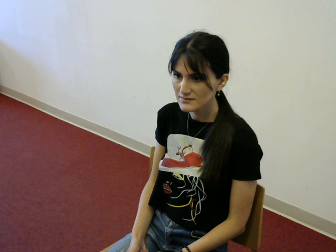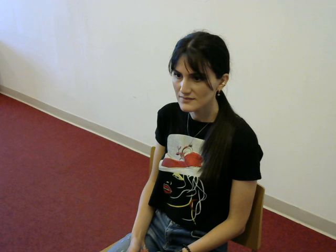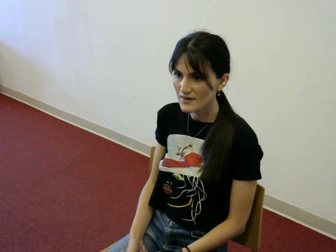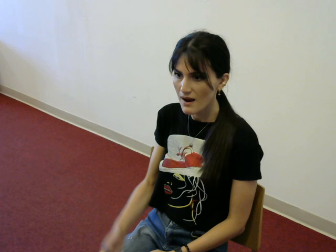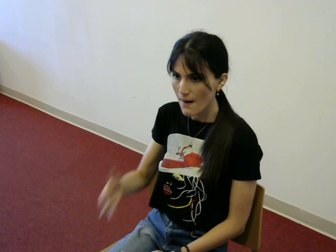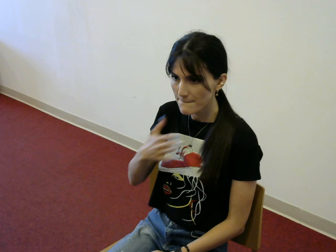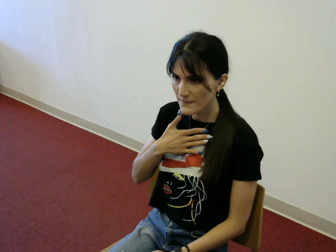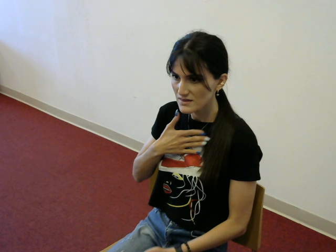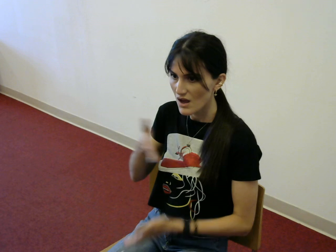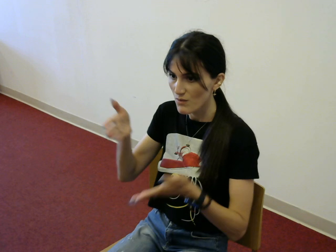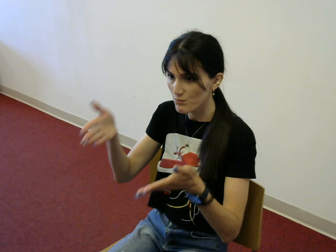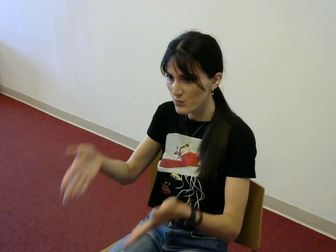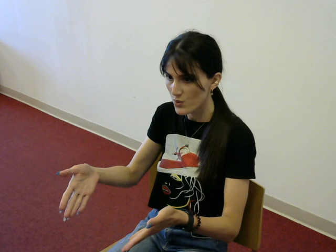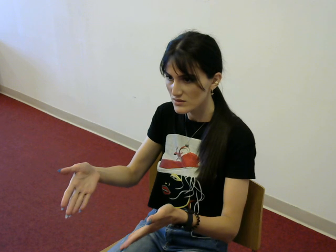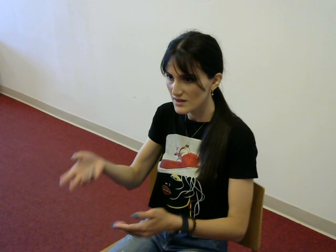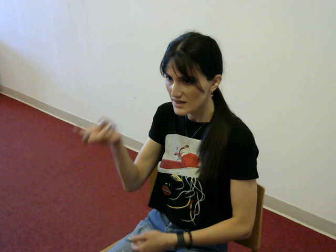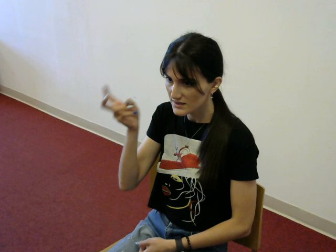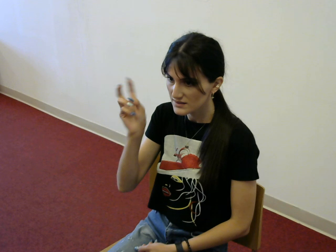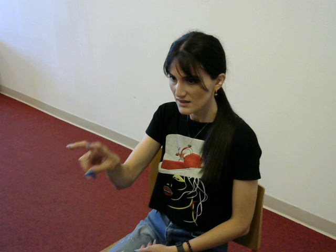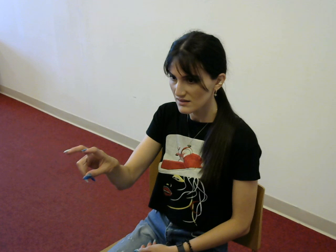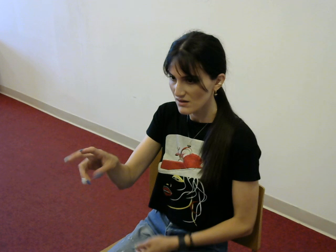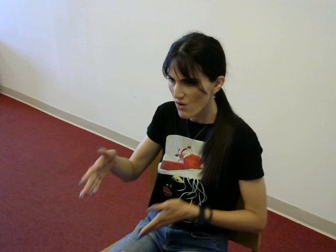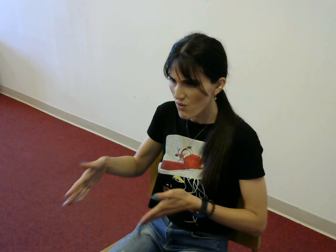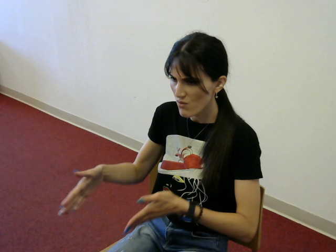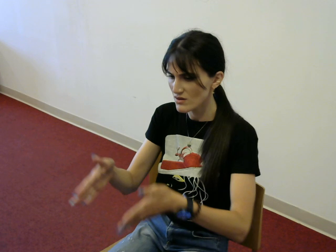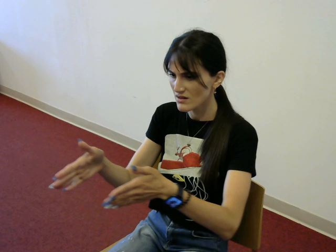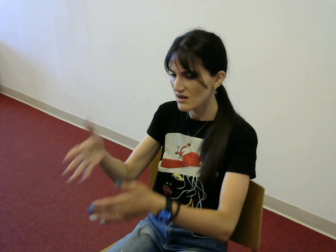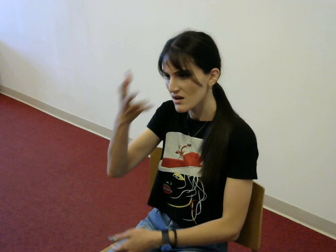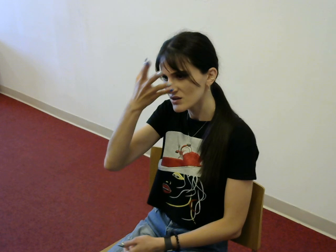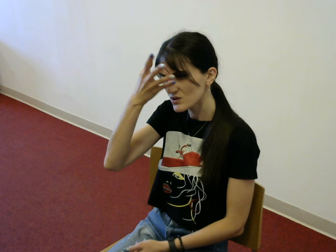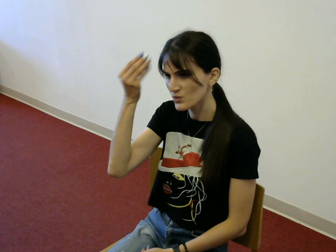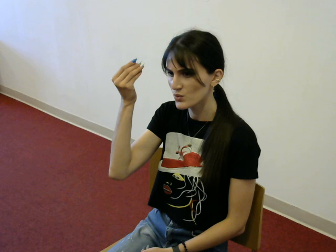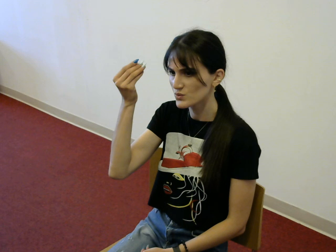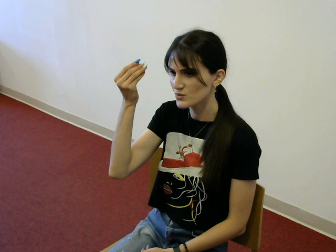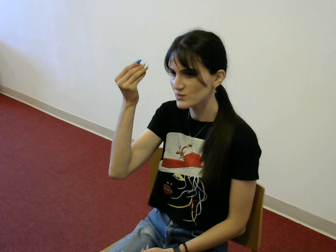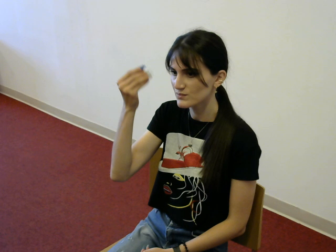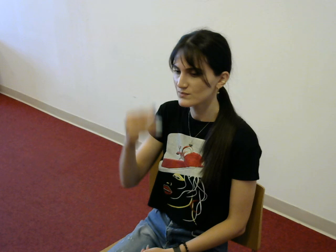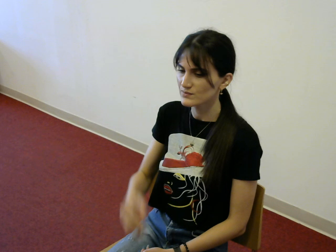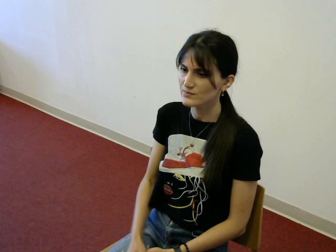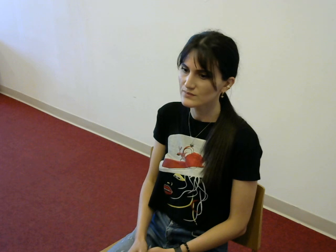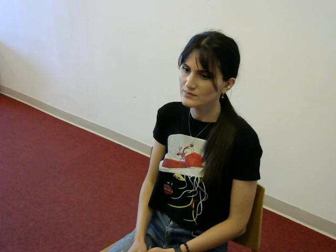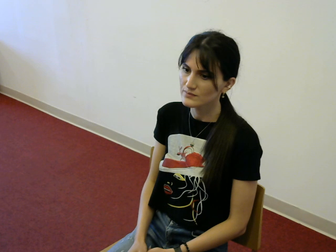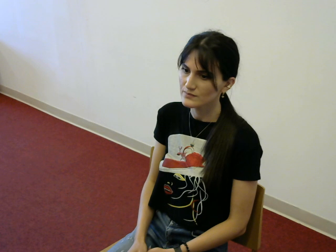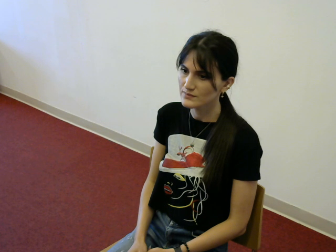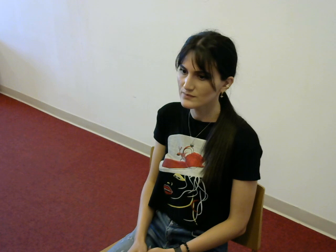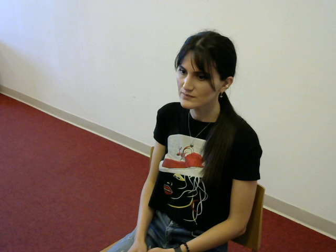Mən bura gələn yolu unutmuşam